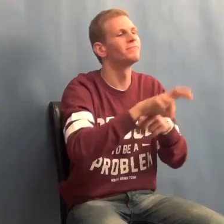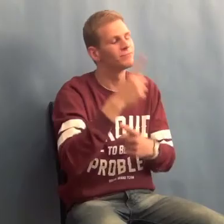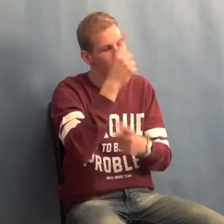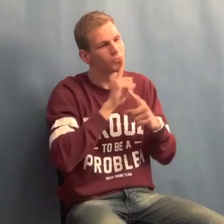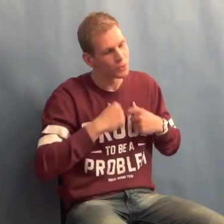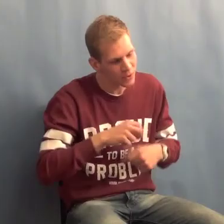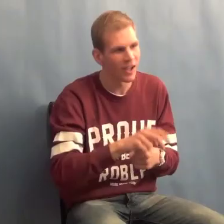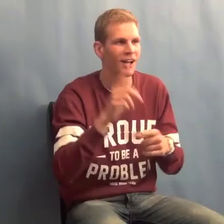Myślał sobie, siedział spokojnie.